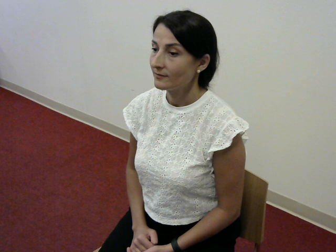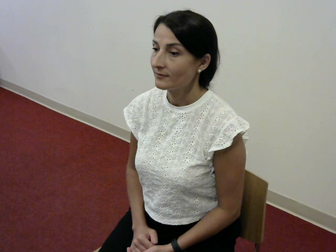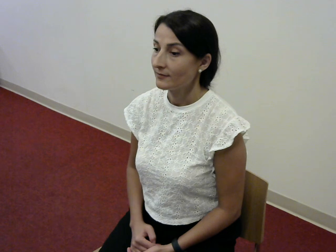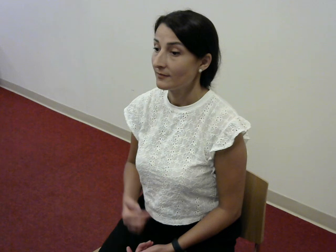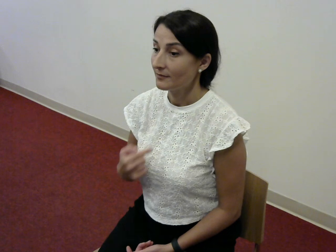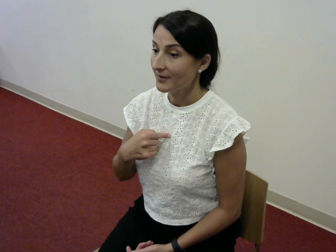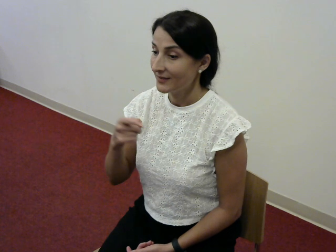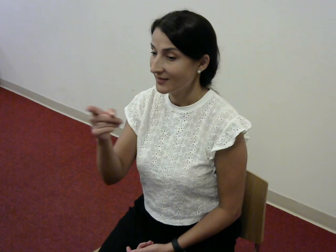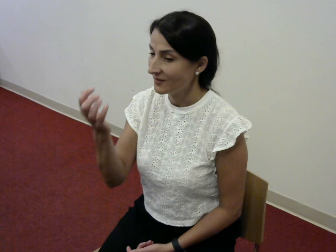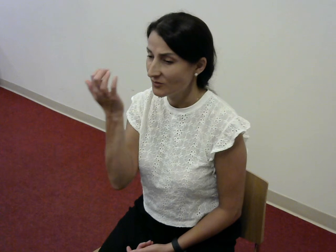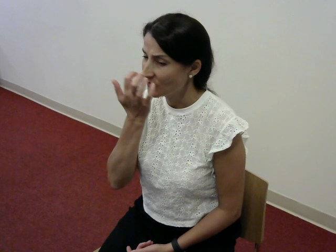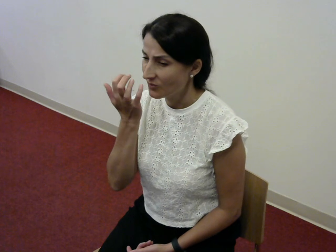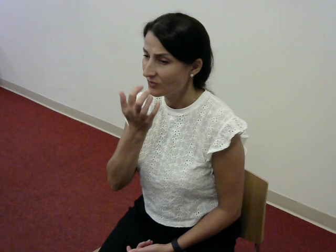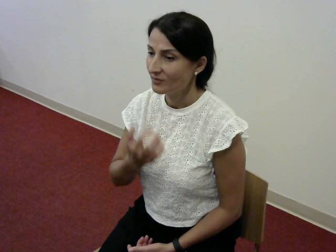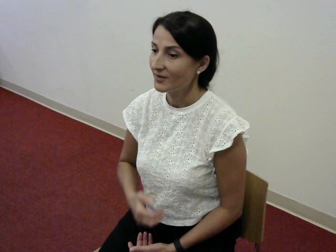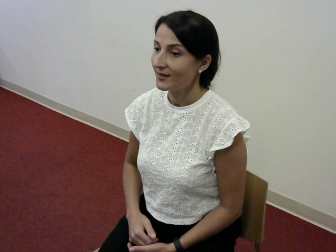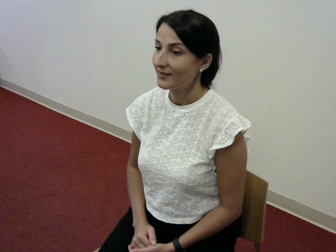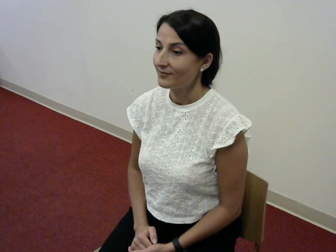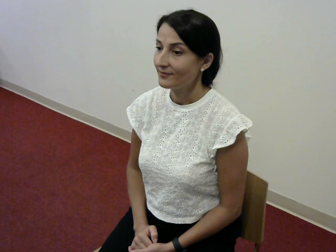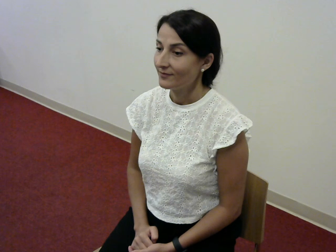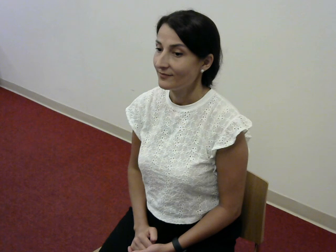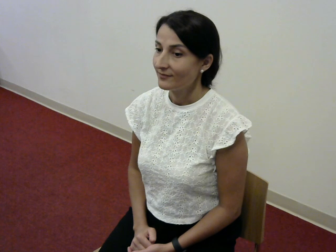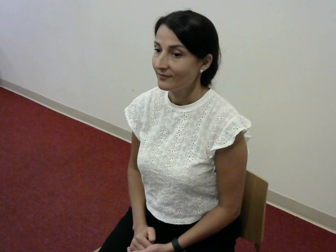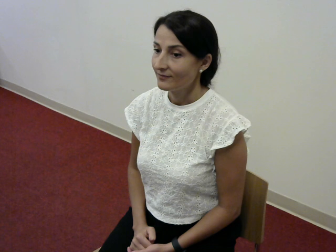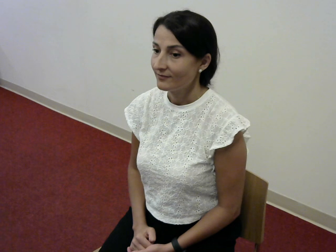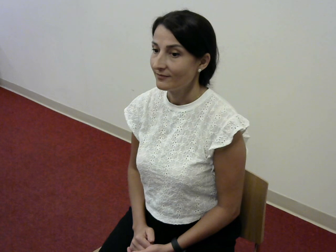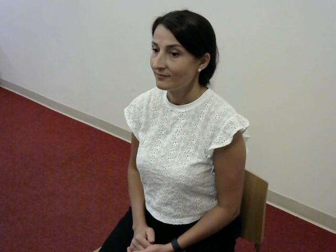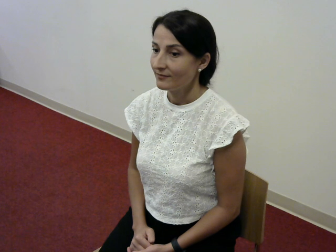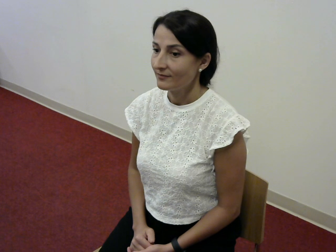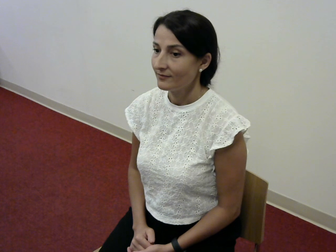Mən sizi görmürəm